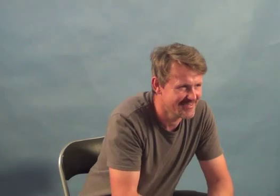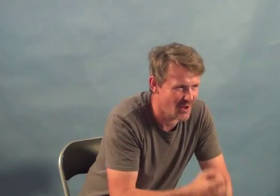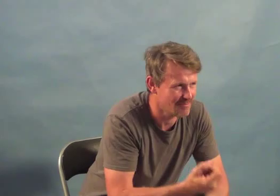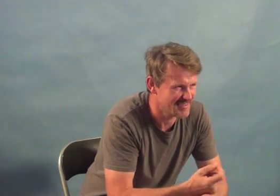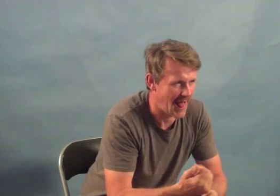Zarabiali poprzez niszczenie.